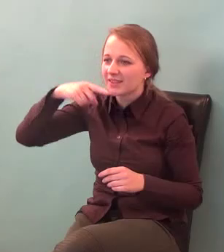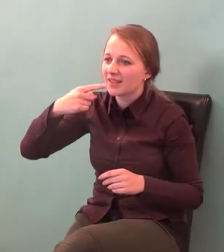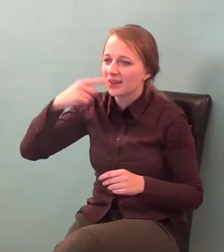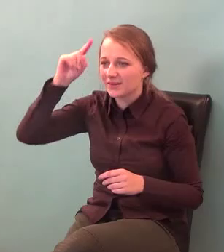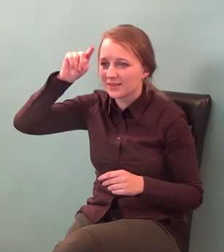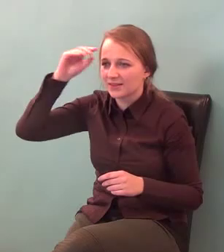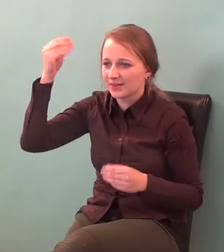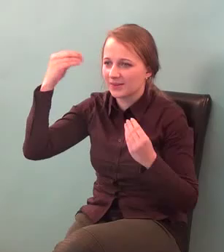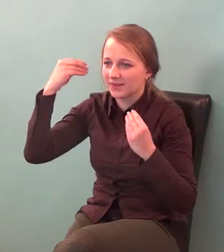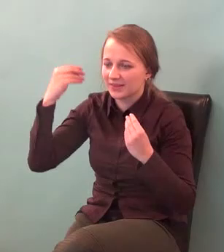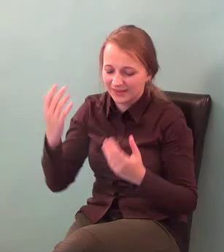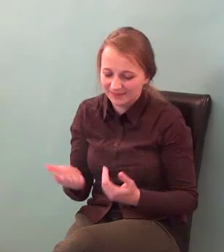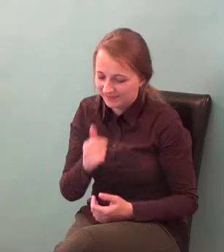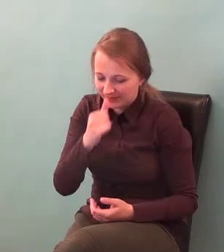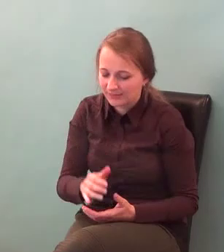Uczę się niemieckiego i nie mogę.